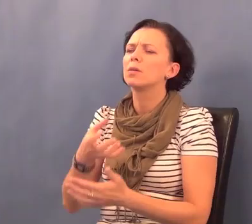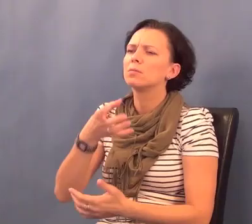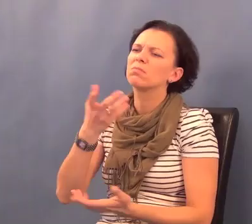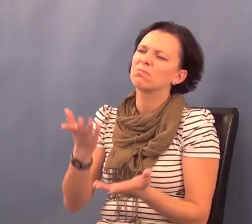Z piciem.